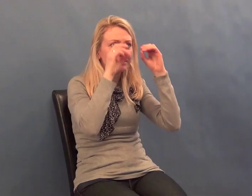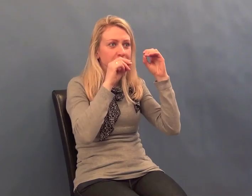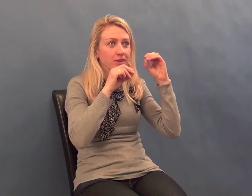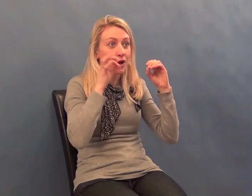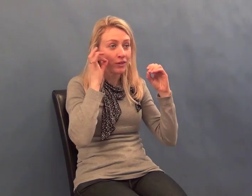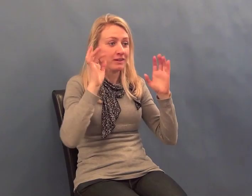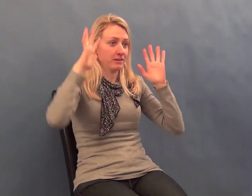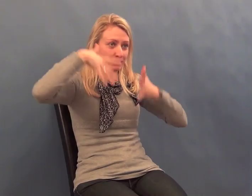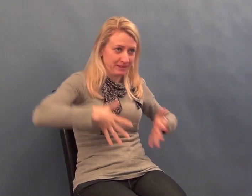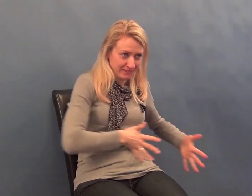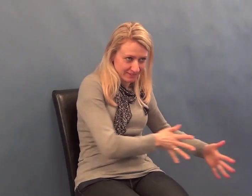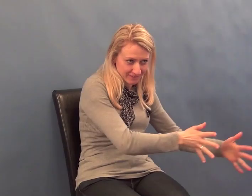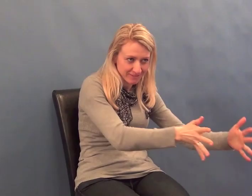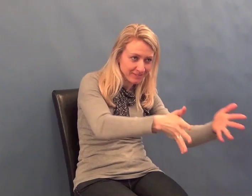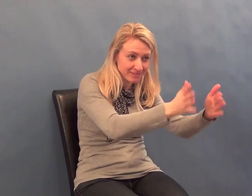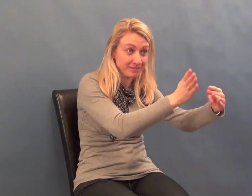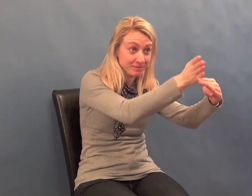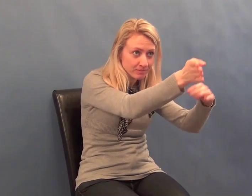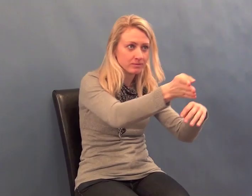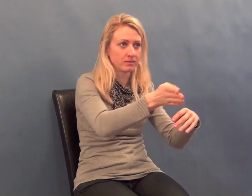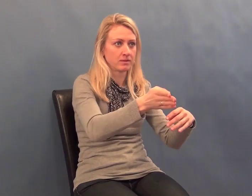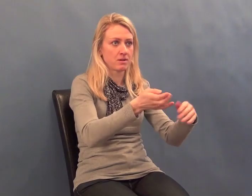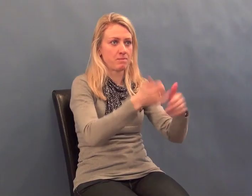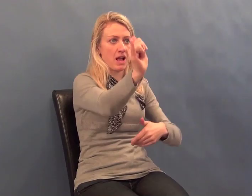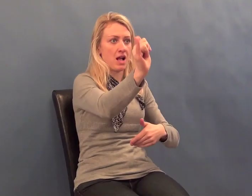Kot zbiega na dół i leci do budynku, w którym jest ptak, ale zostaje wyrzucony.